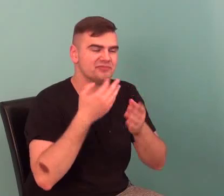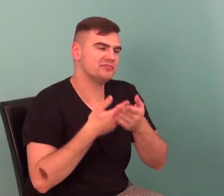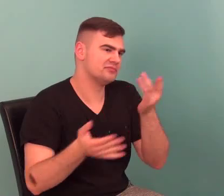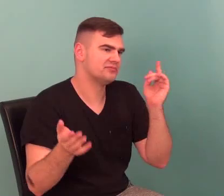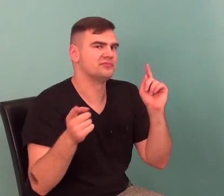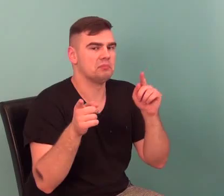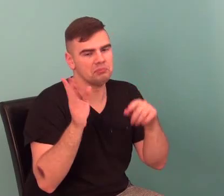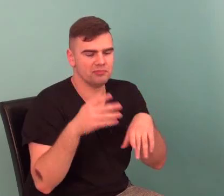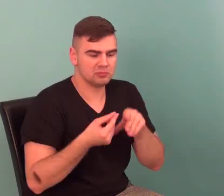On cieszy się z tego, jest za darmo.